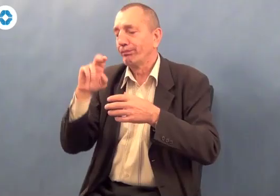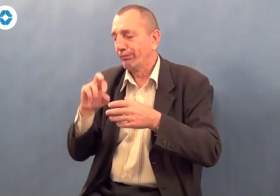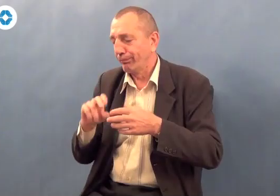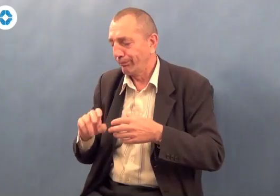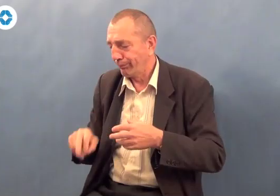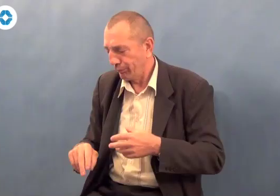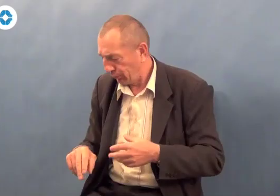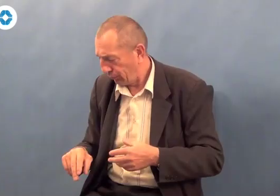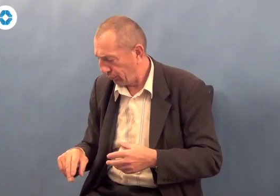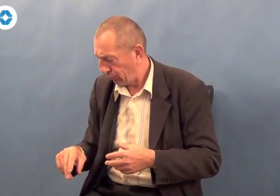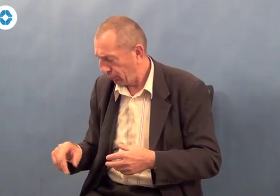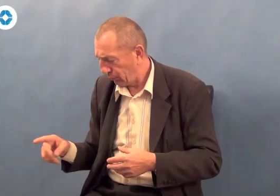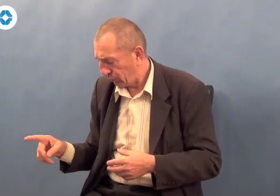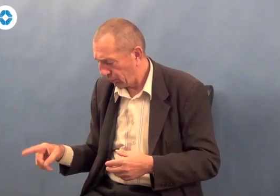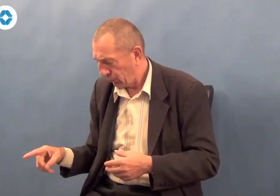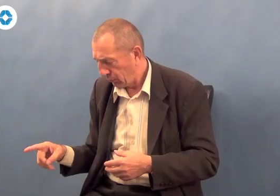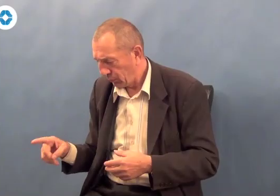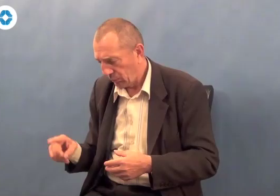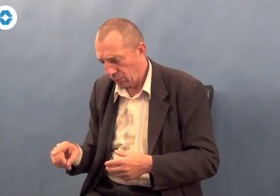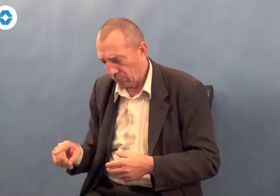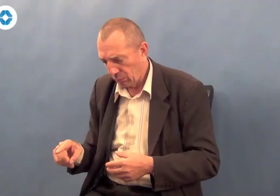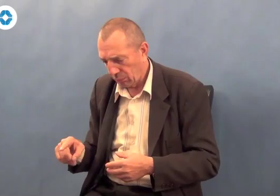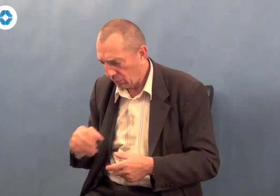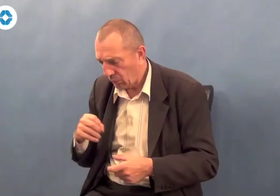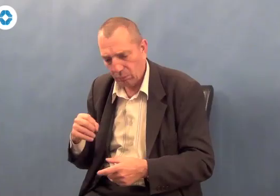Patrzy i liczył kosze wskazując na nie. Jeden, drugi, a trzeci zniknął.